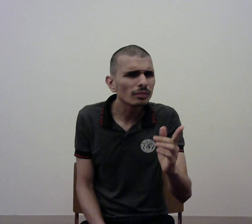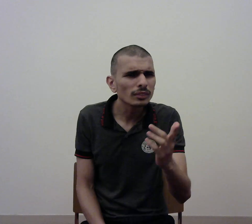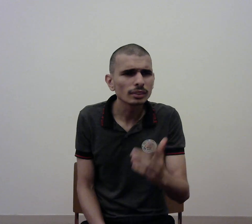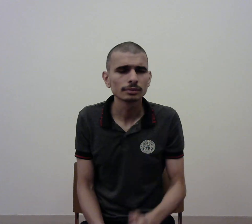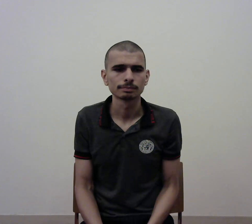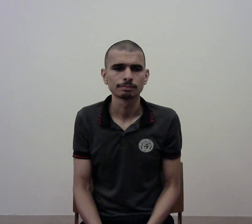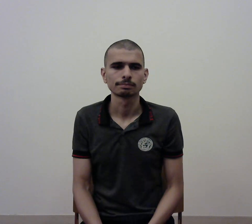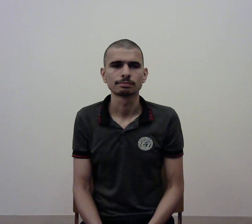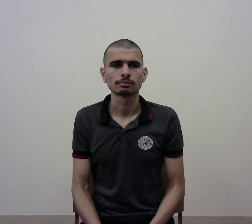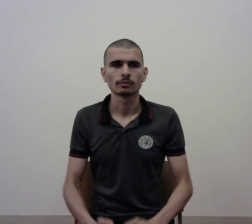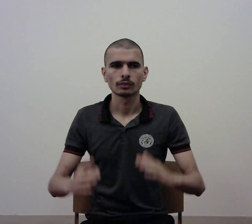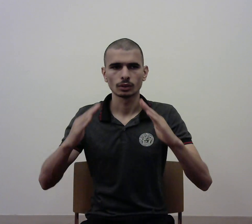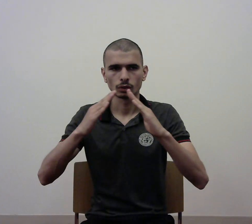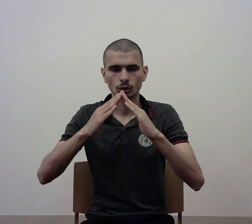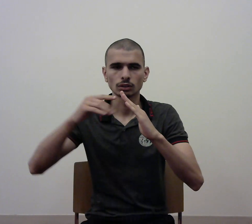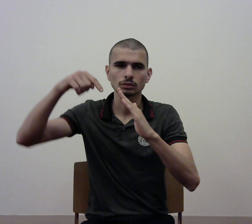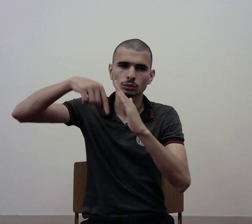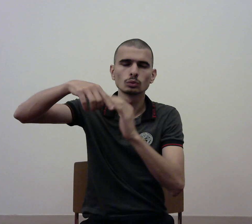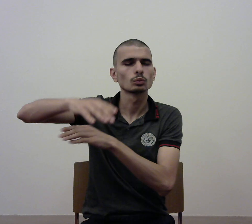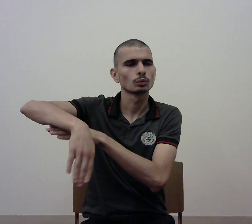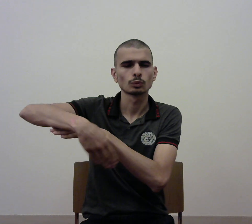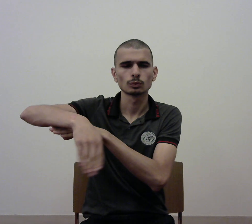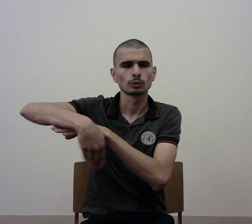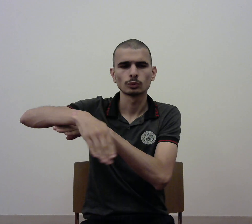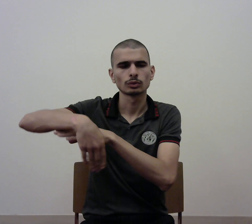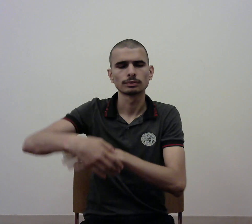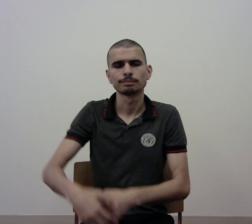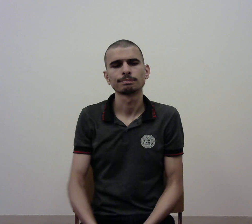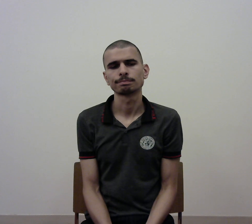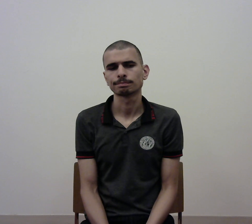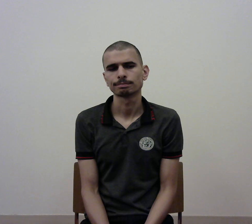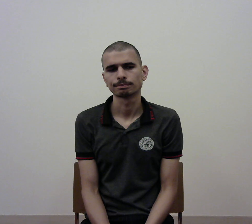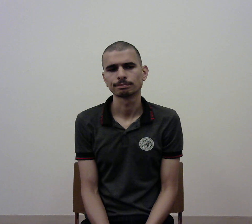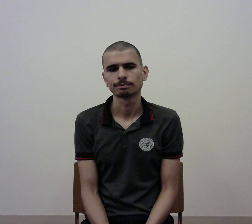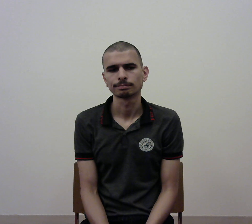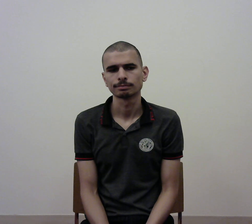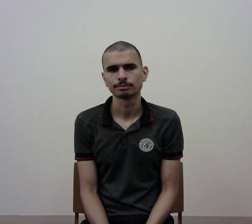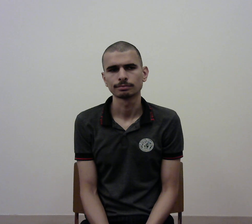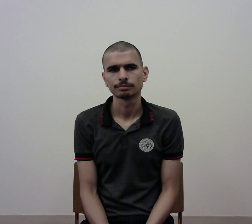Evdə heç kəs yoxdur